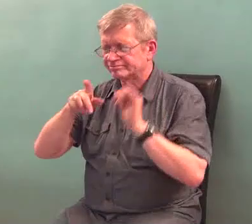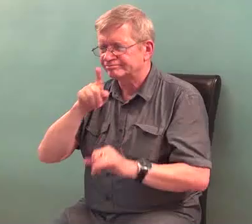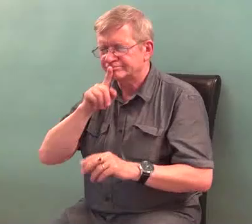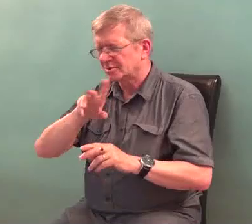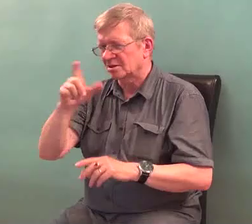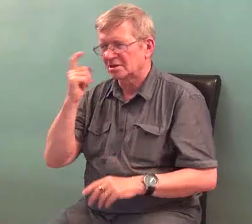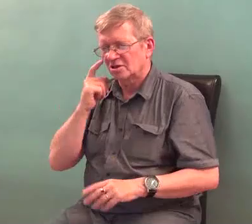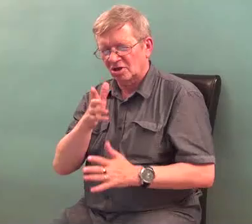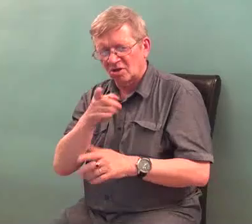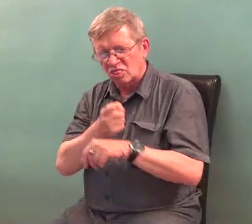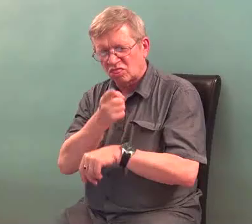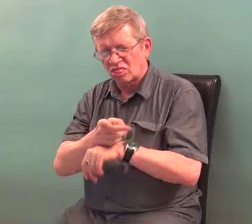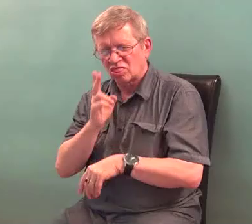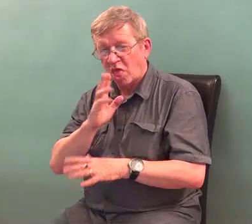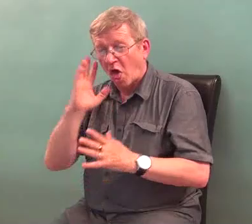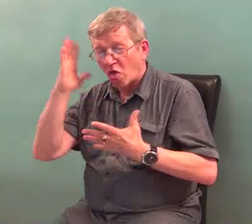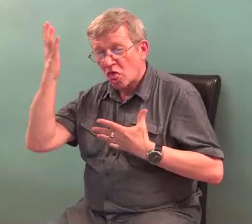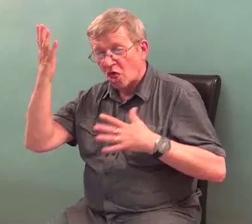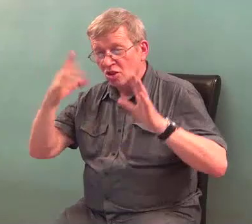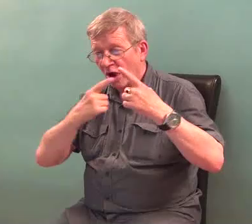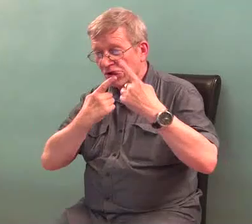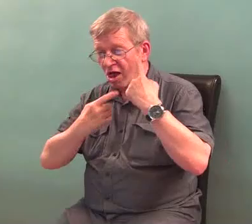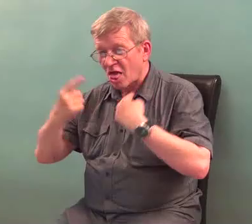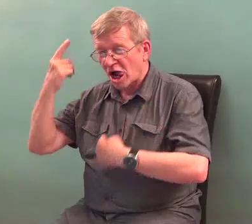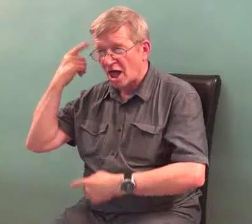Każdy słyszący dokucza Głuchym, że tak wyraziście migają.